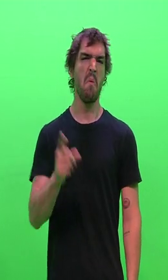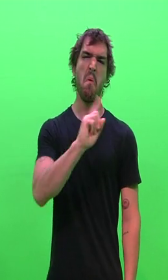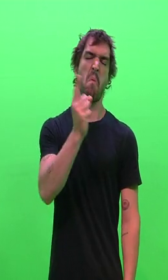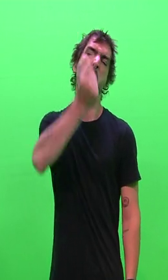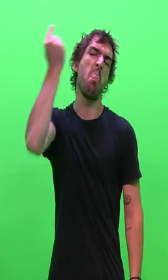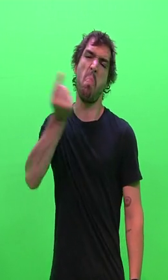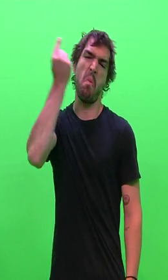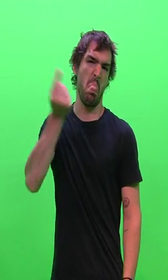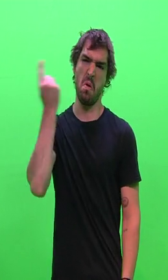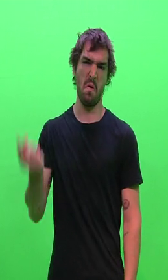No, només ocasionalment.